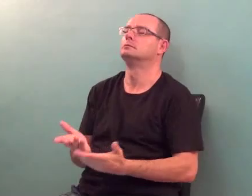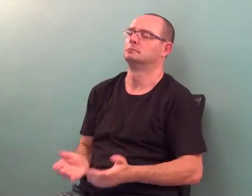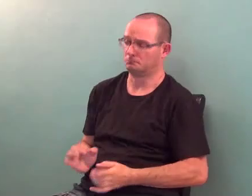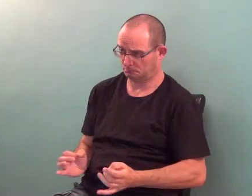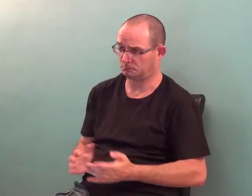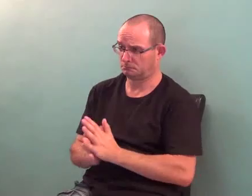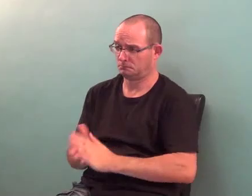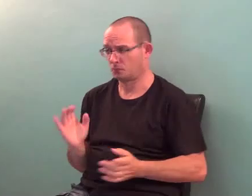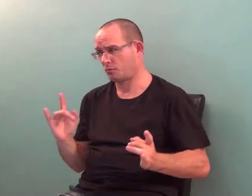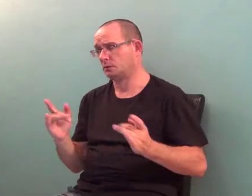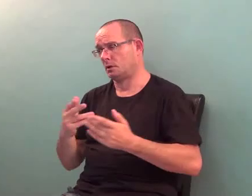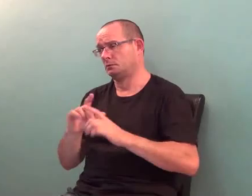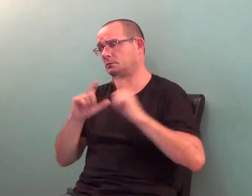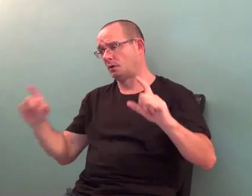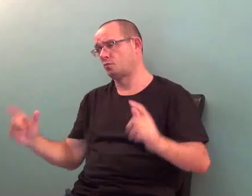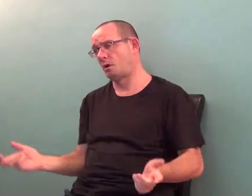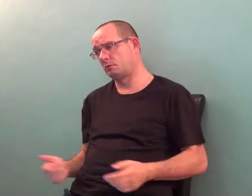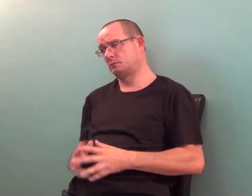Dobrze zamigałem? Uważam, że to jest w zakładzie.